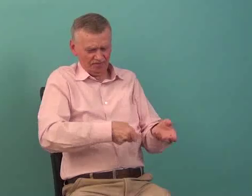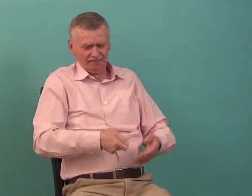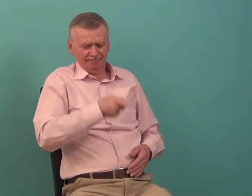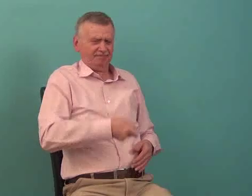Bawi się.